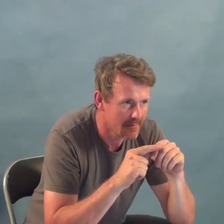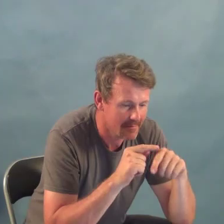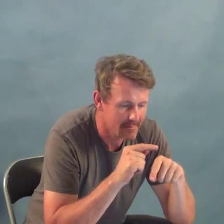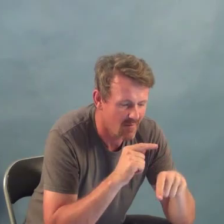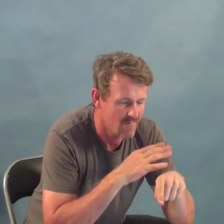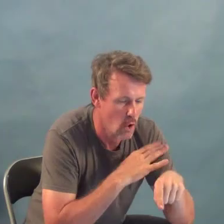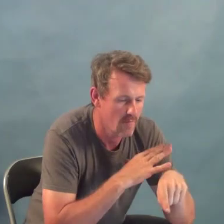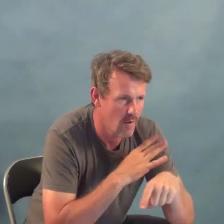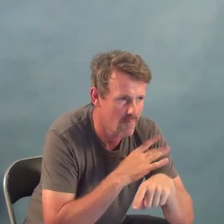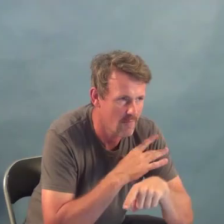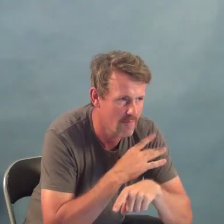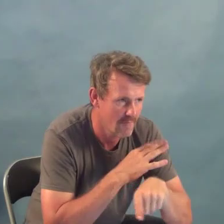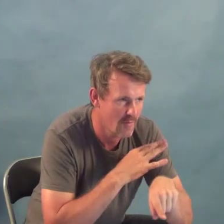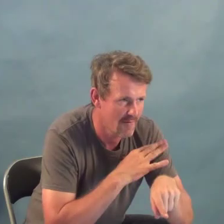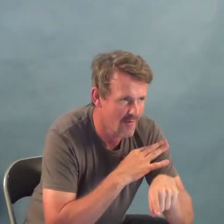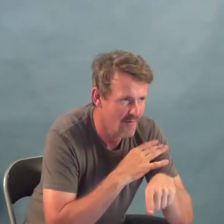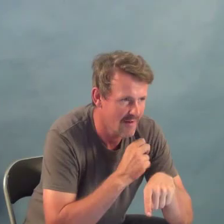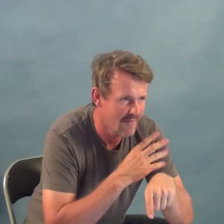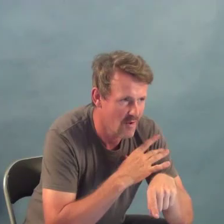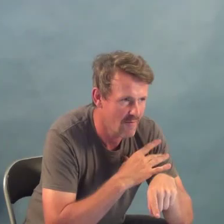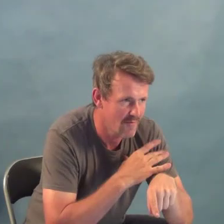Mam wolne, wolne, wolne, wolne, wolne.